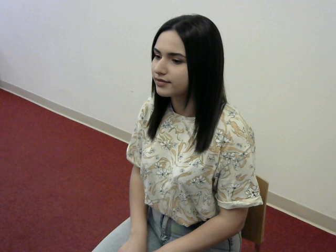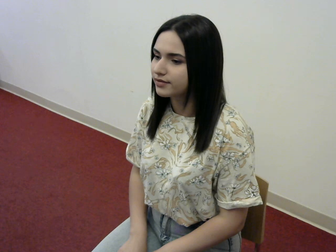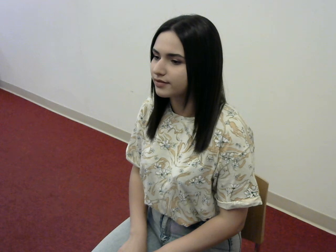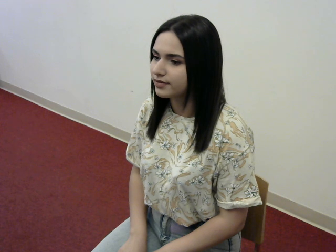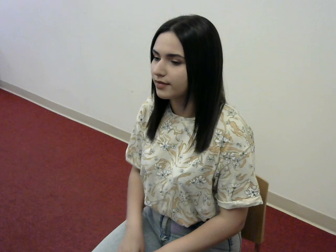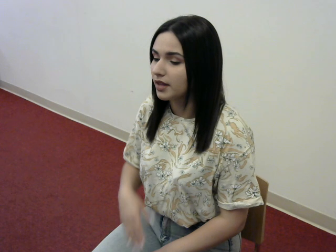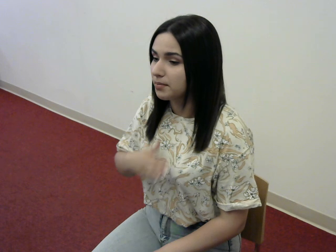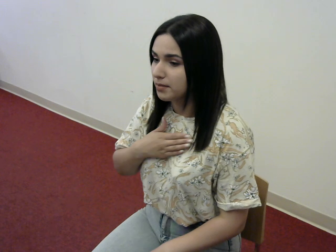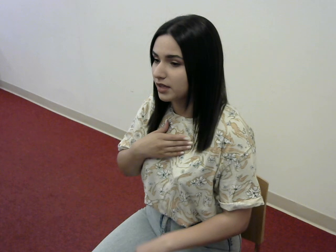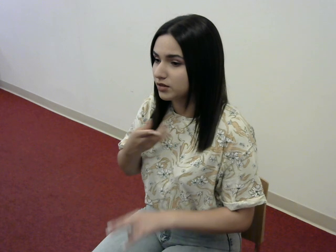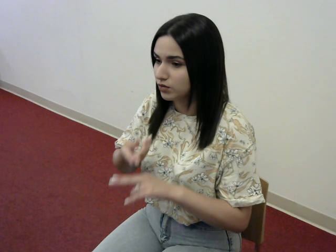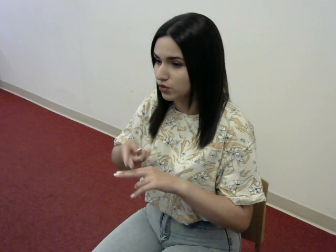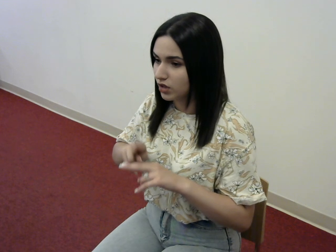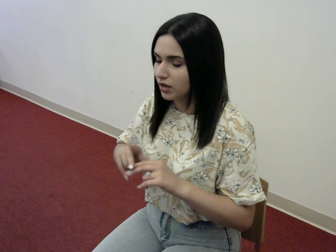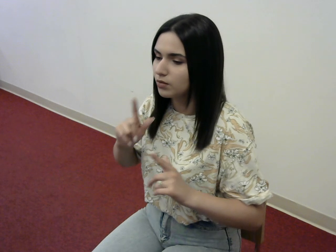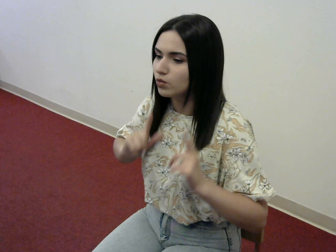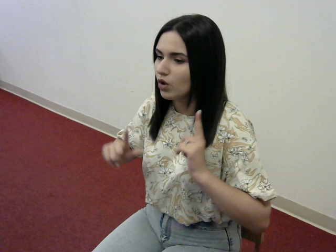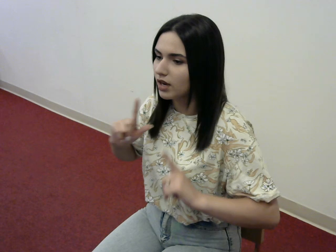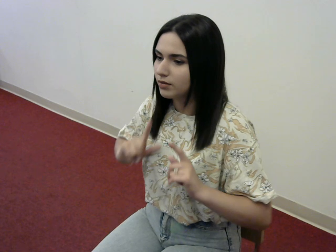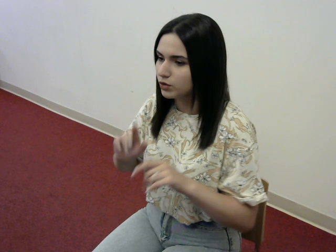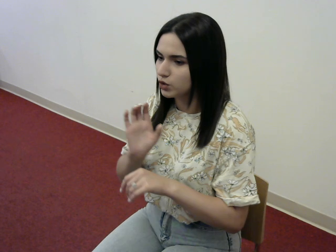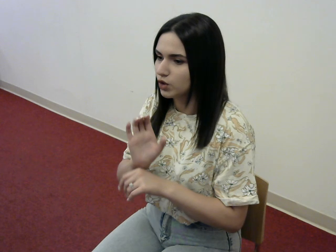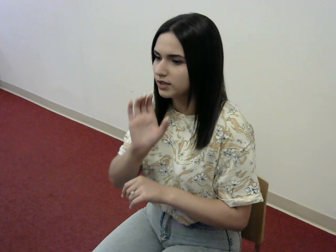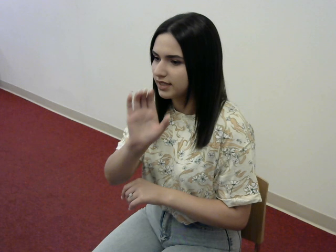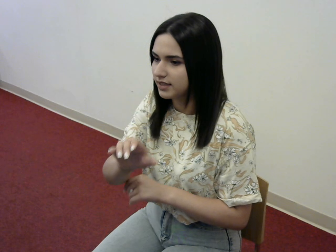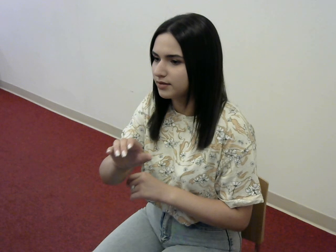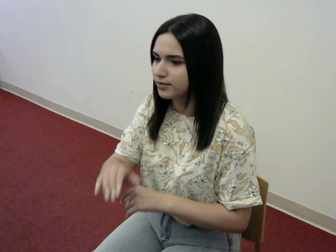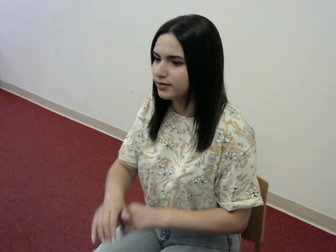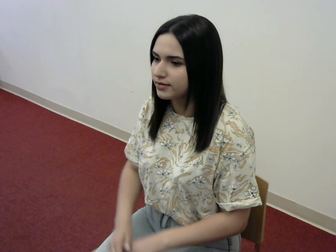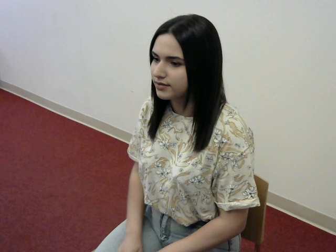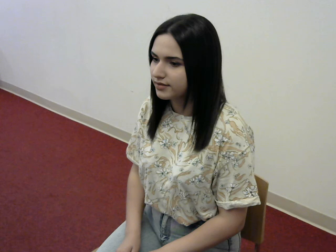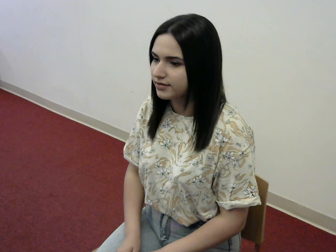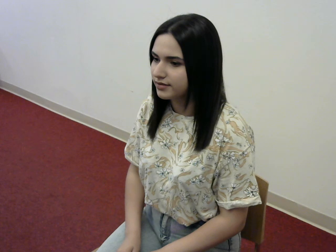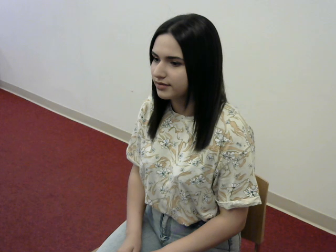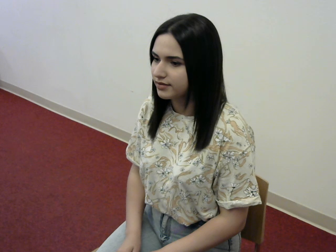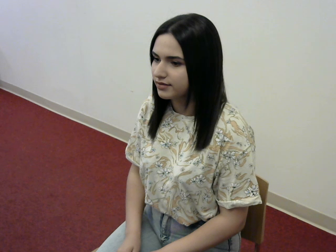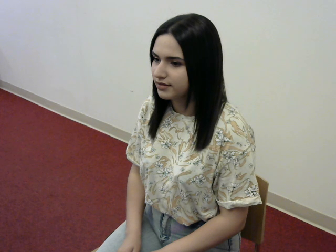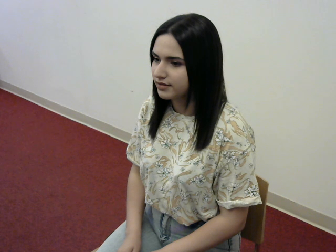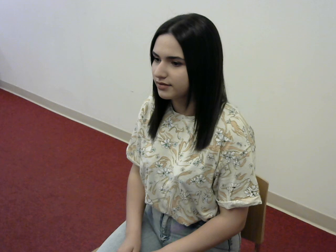Məni bura müəllim göndərib